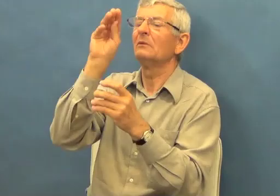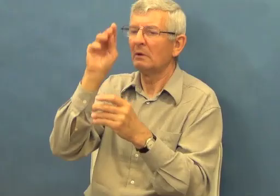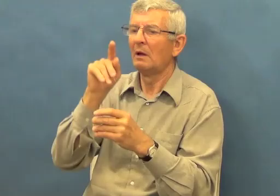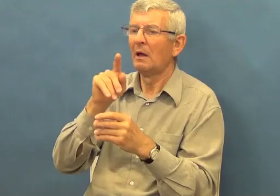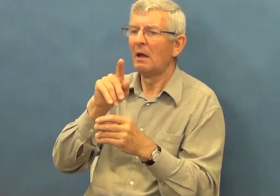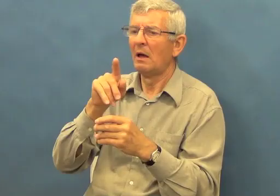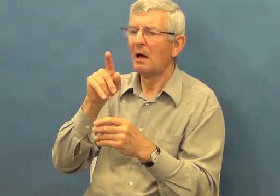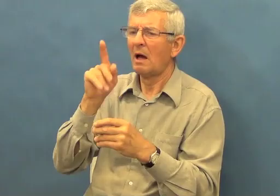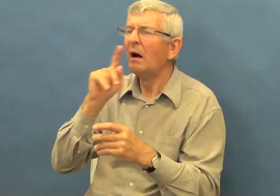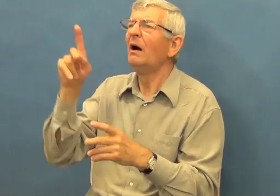Chłopiec również je zauważa.